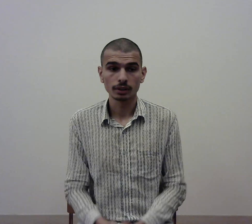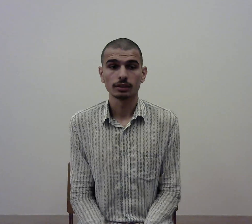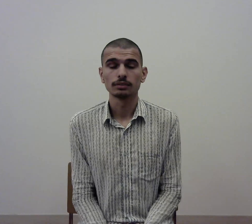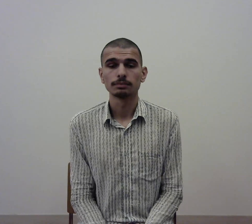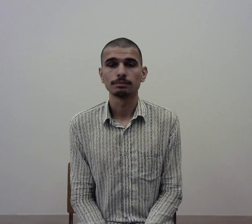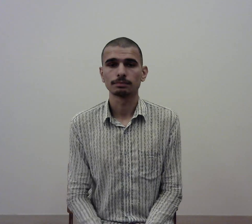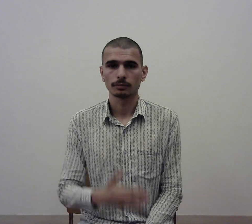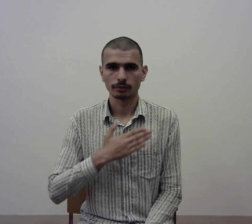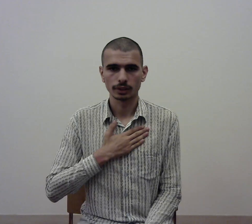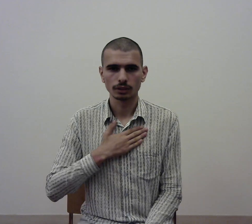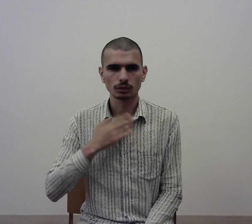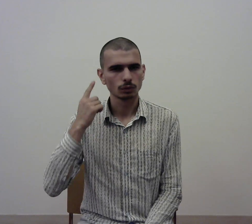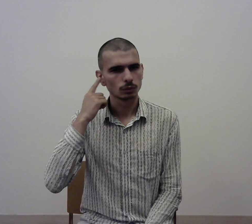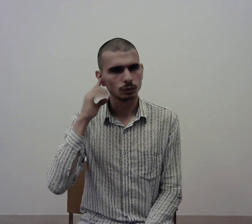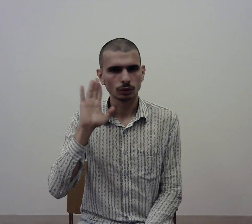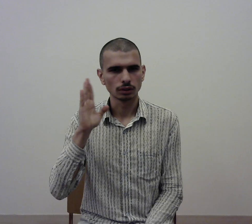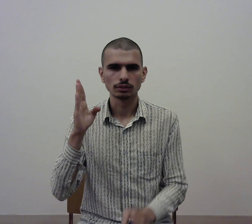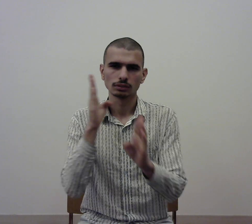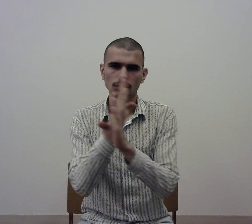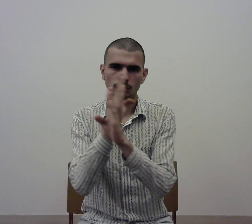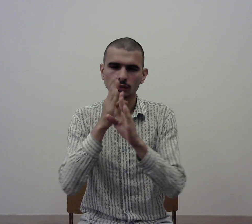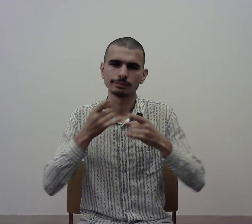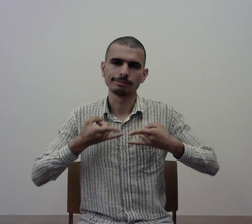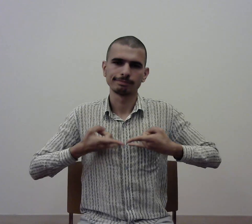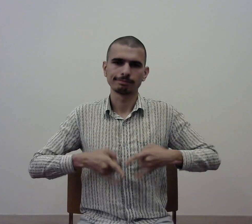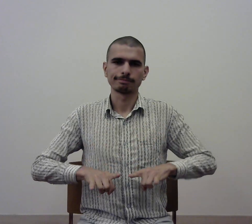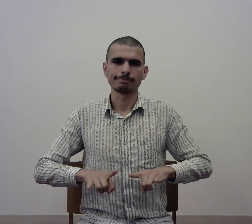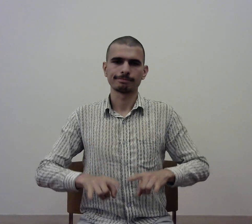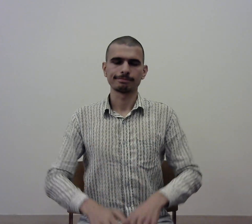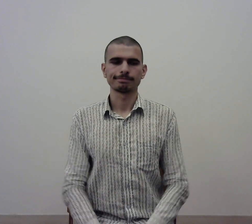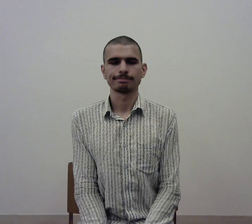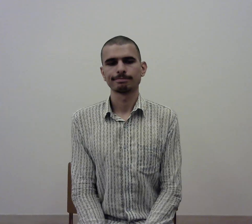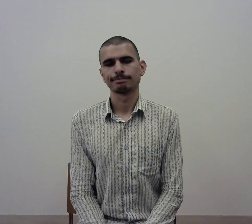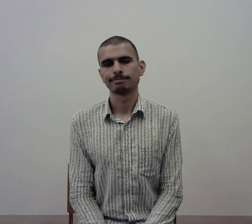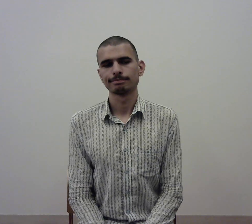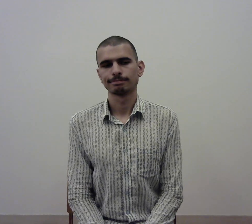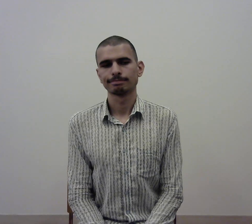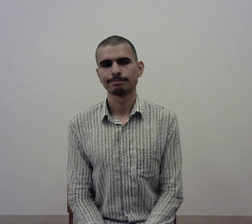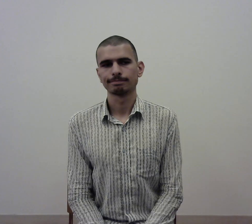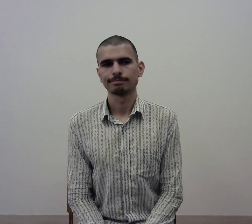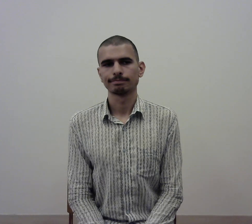Mənim eşitmə məhdudiyyətim anadangəlmədir